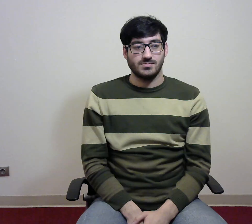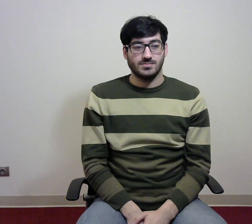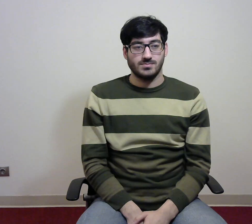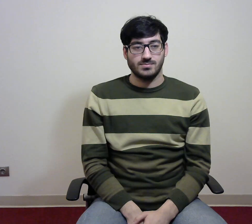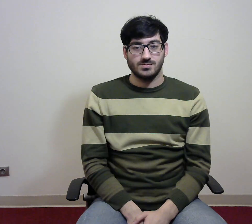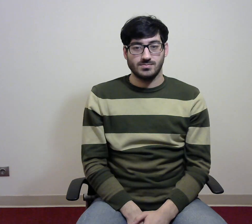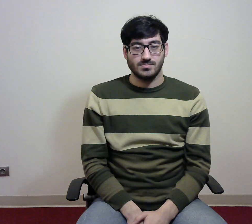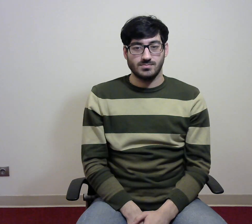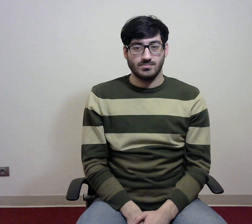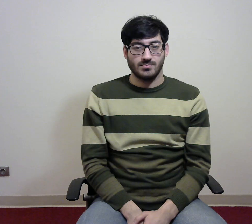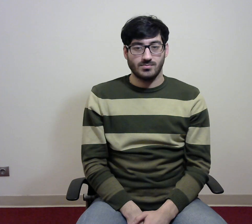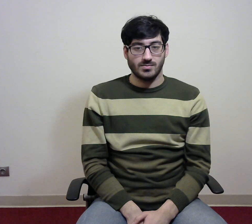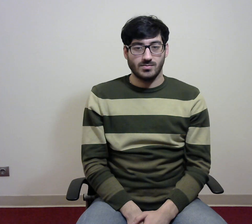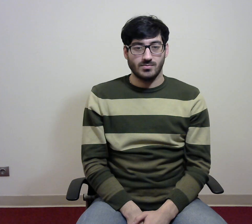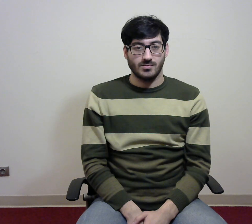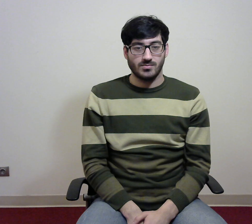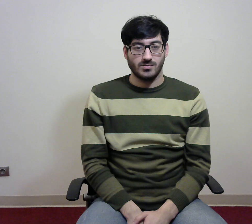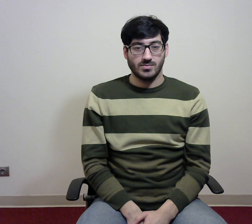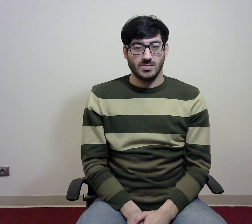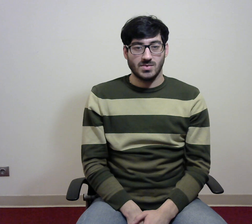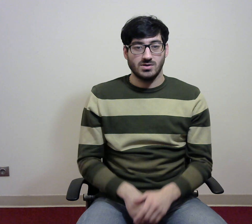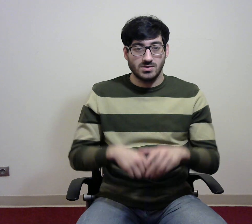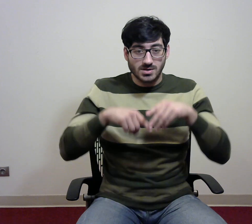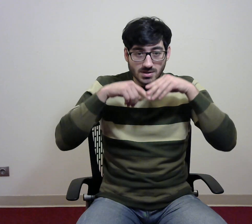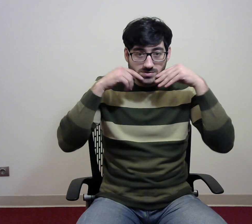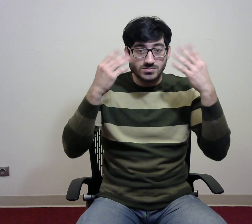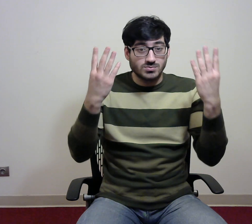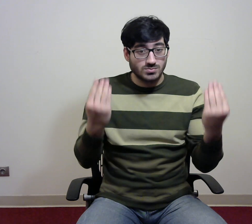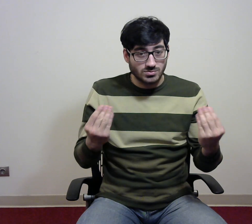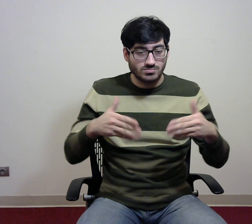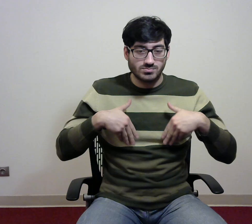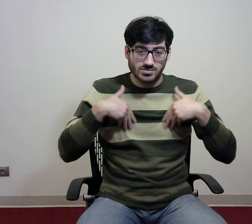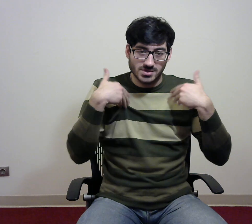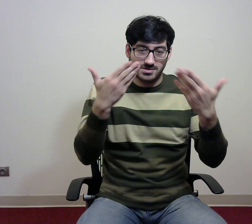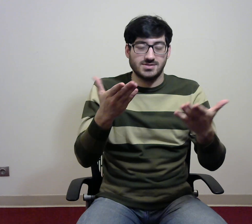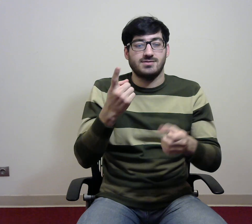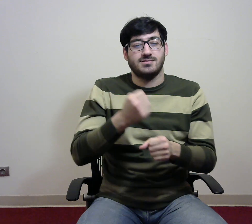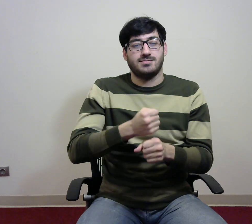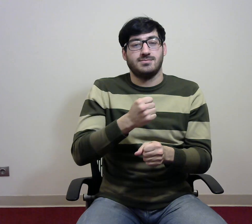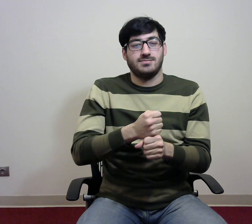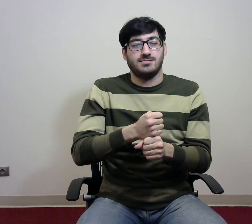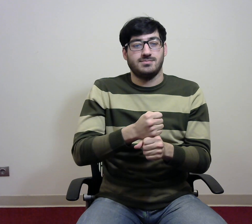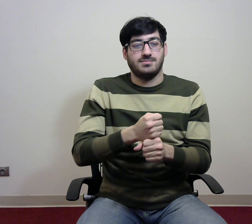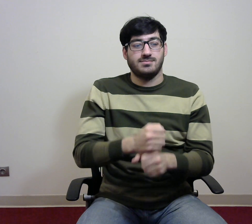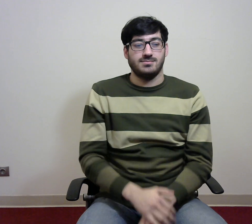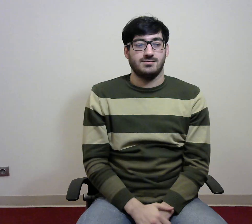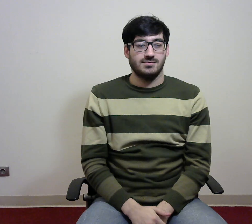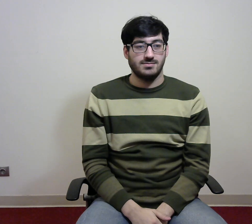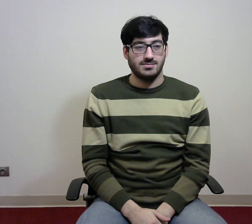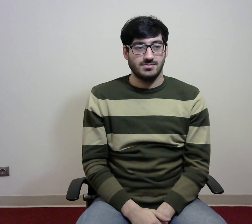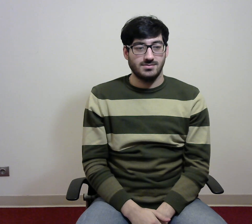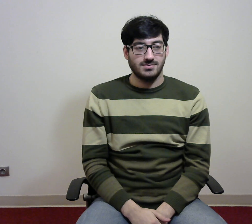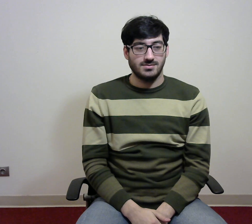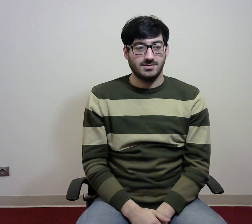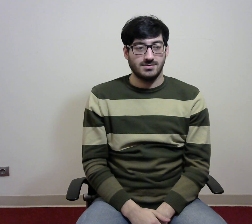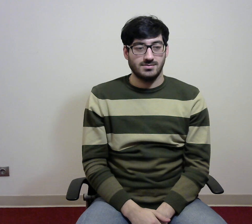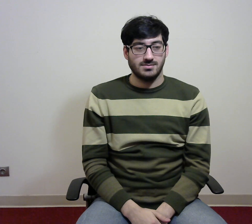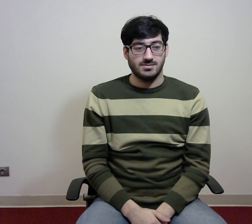Ad gününü təbrik edirəm